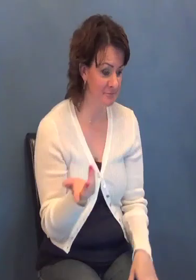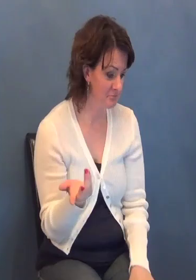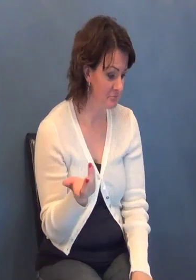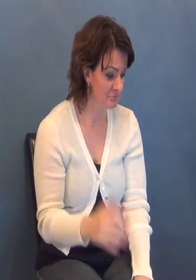Porozmawiamy.